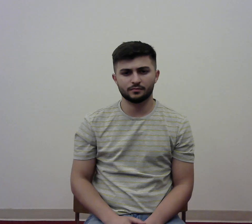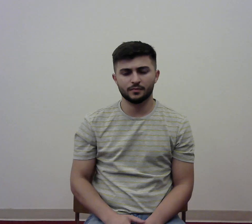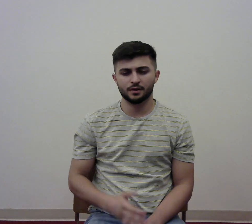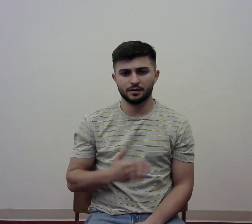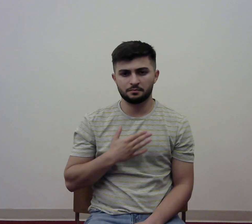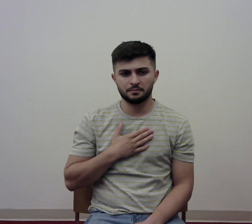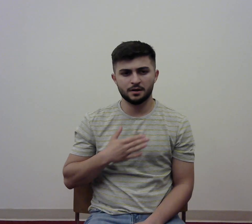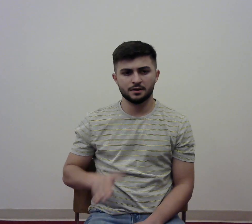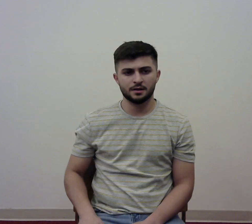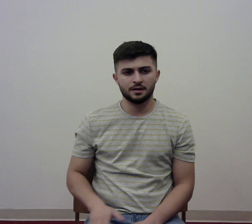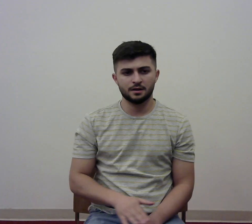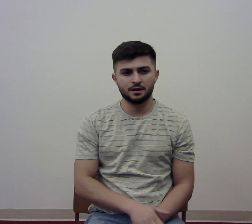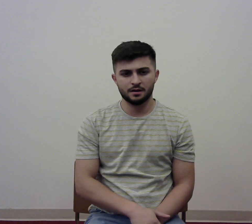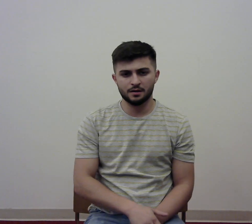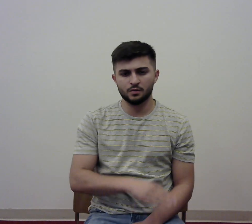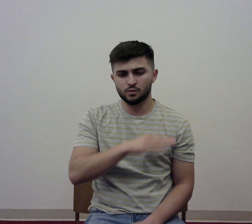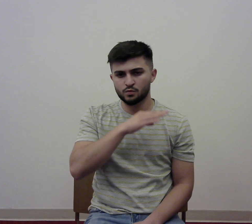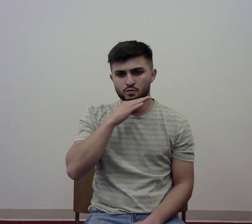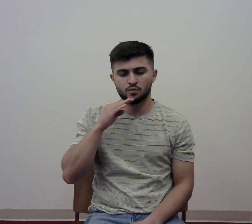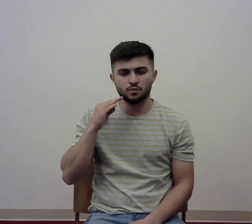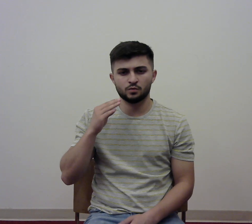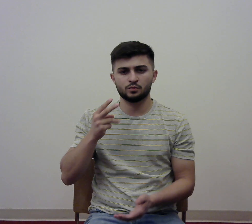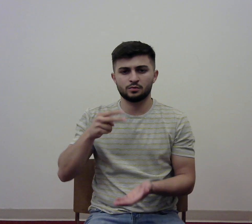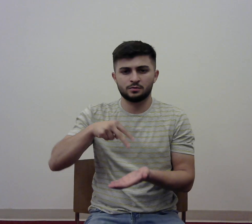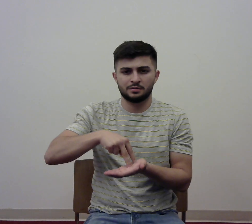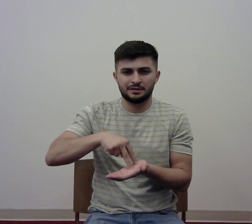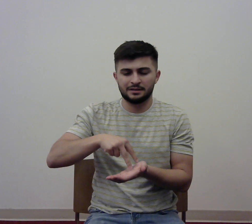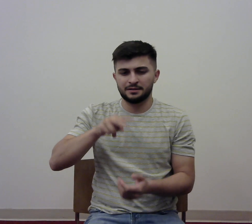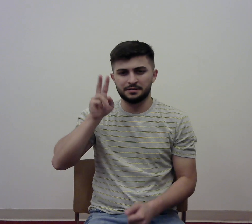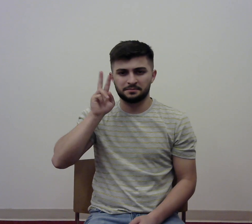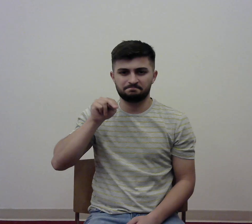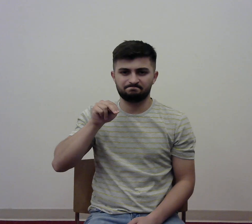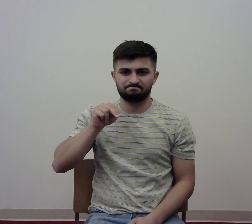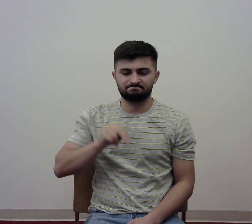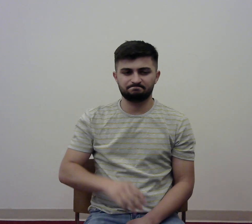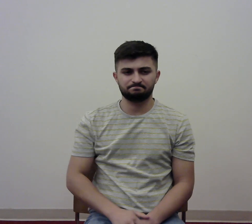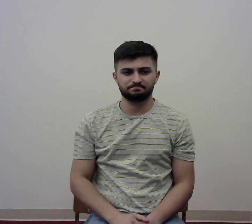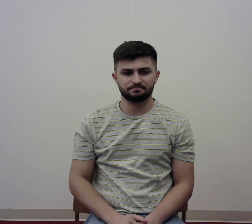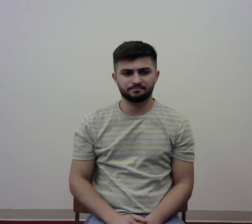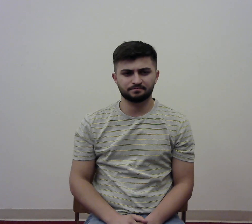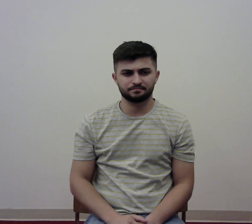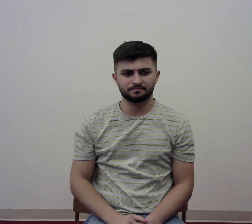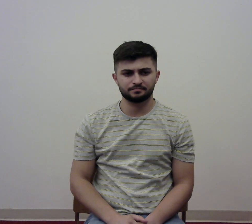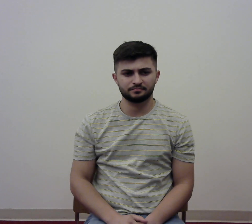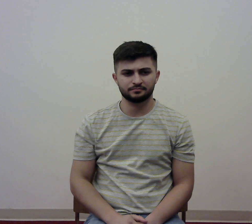Mən ayaq üstə çox dura bilmirəm